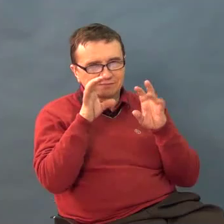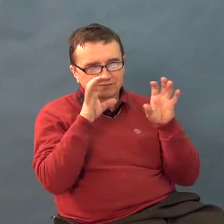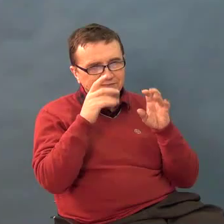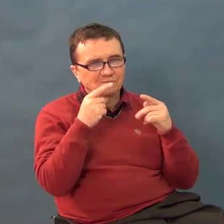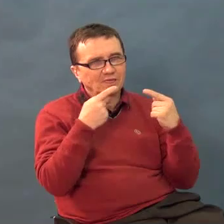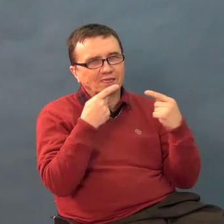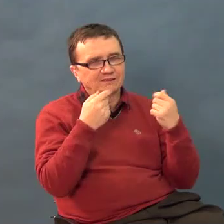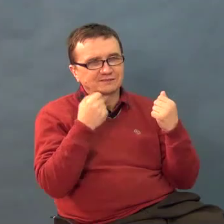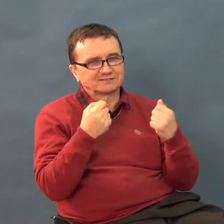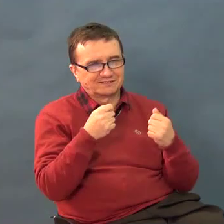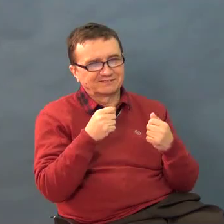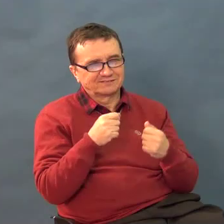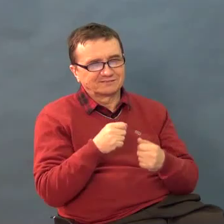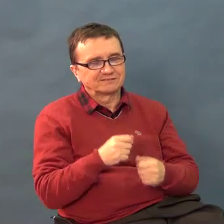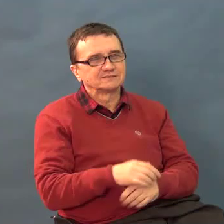Ciężko dyskutować i obserwować.